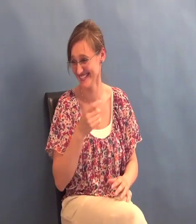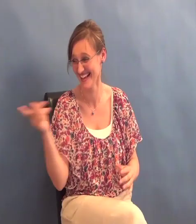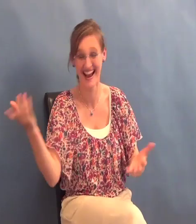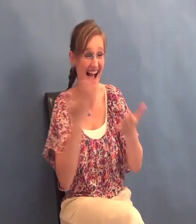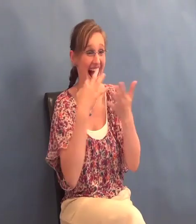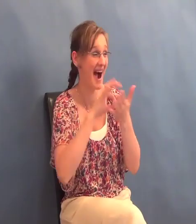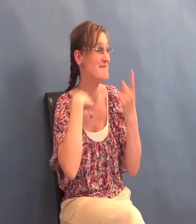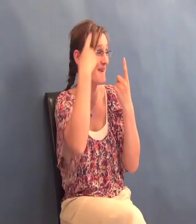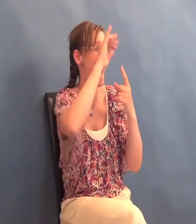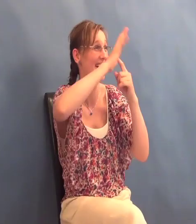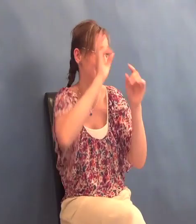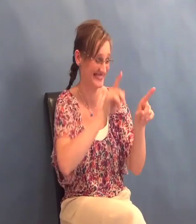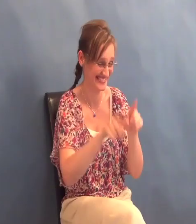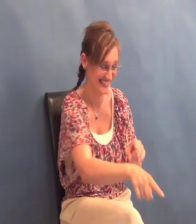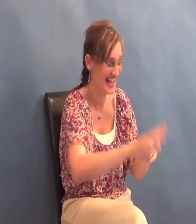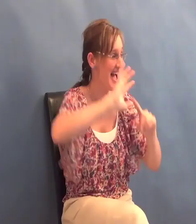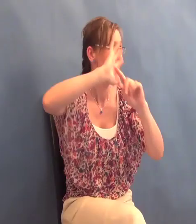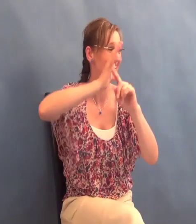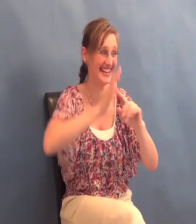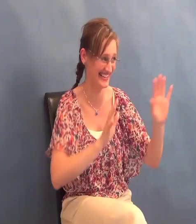Właśnie dlatego pomyślałam o wentylatorze, tak jak pokazuje ten znak.